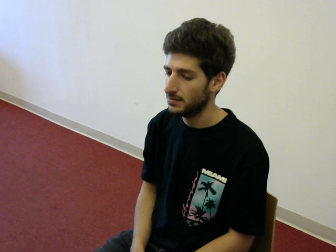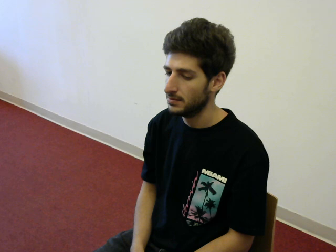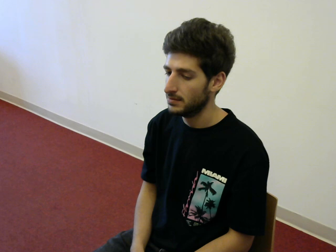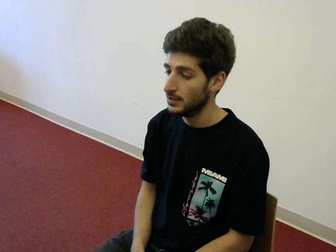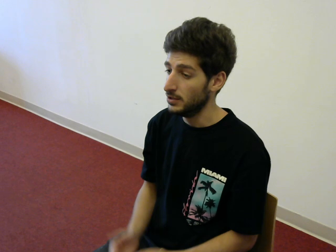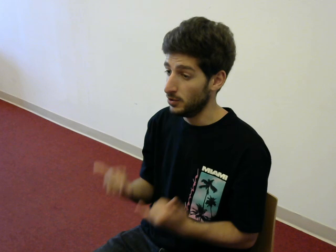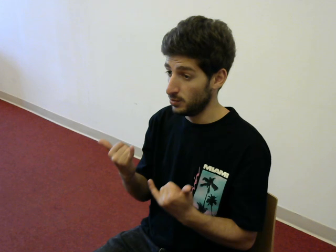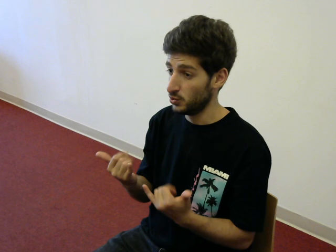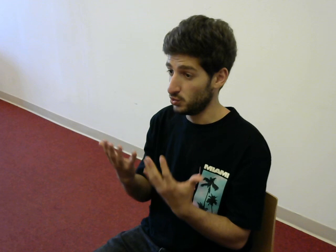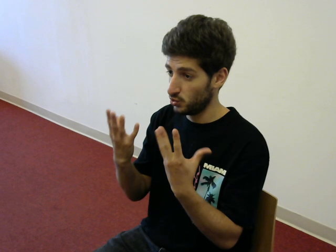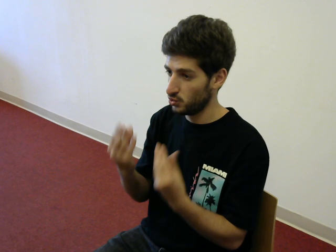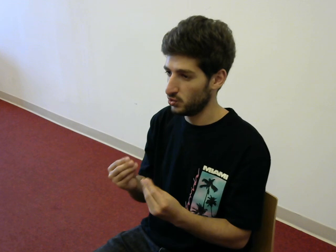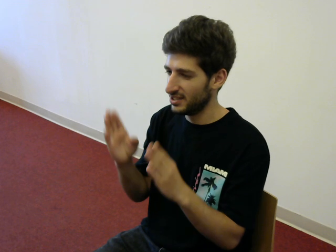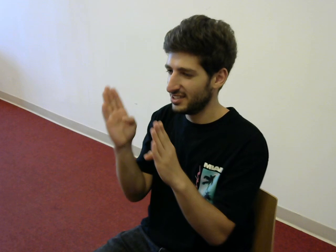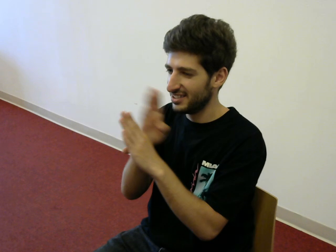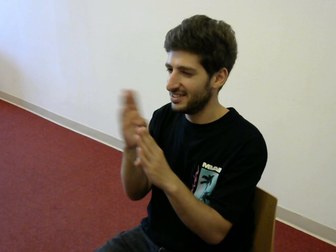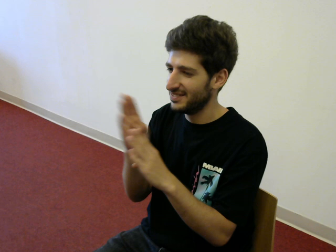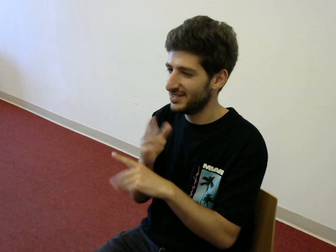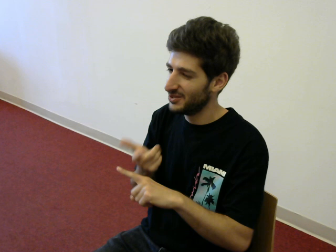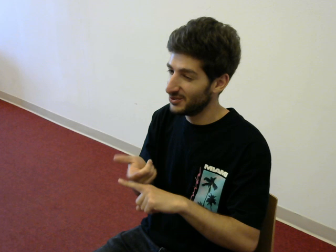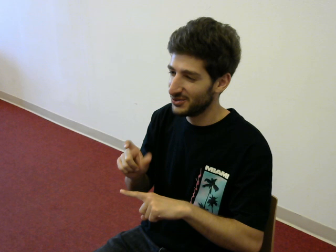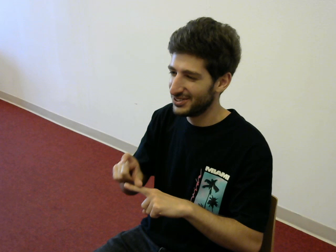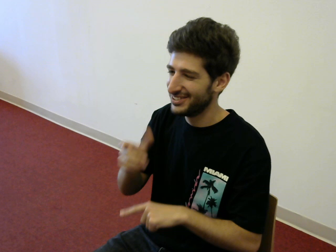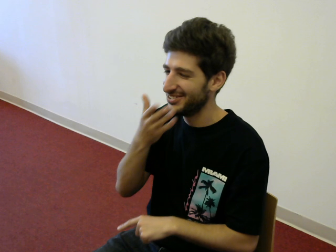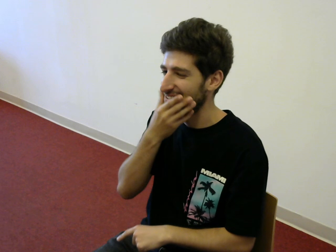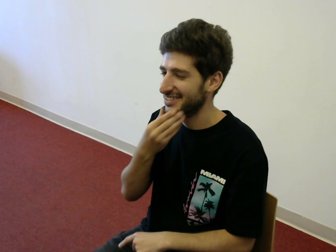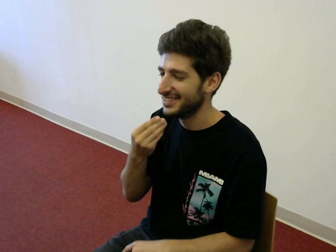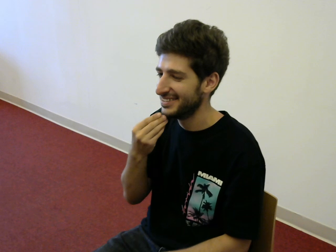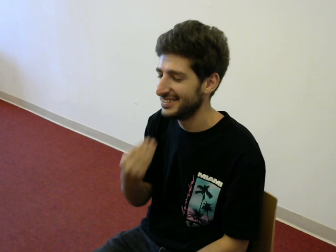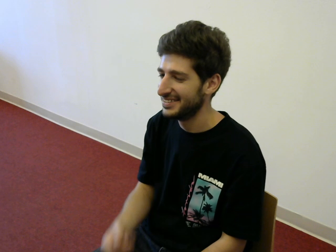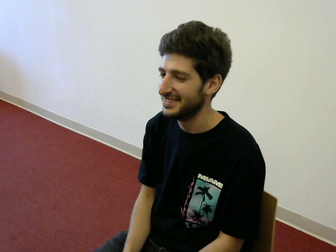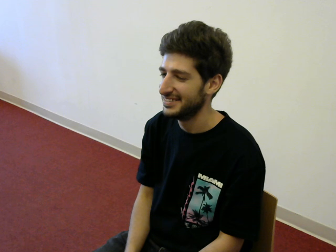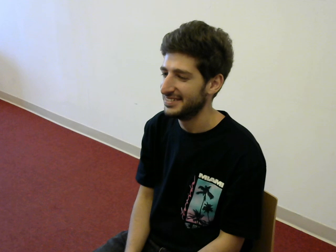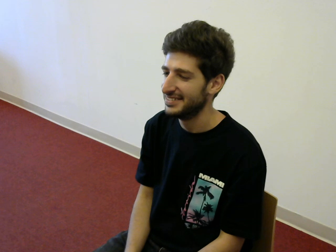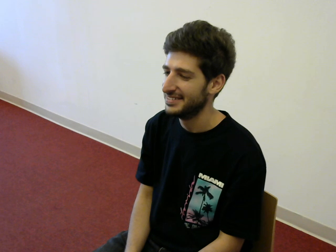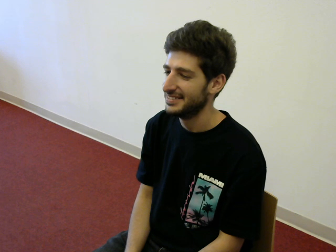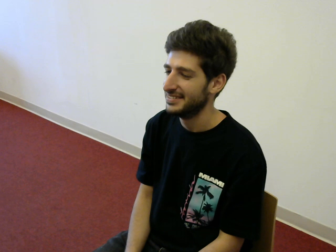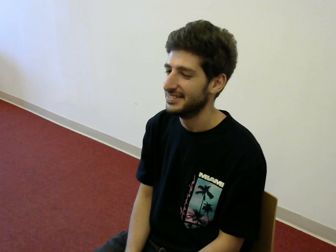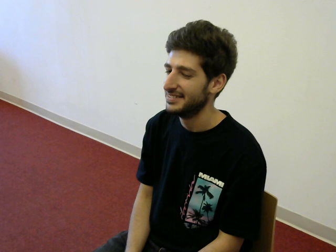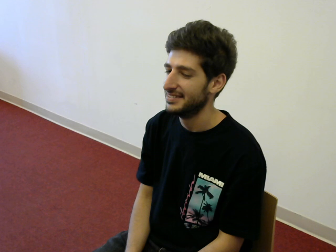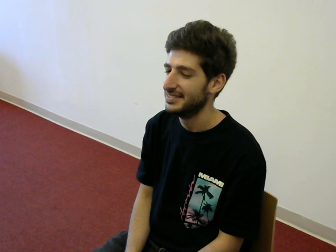Bu gün hava çox gözəldir